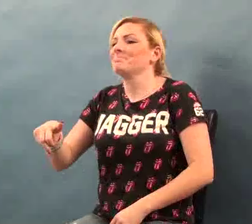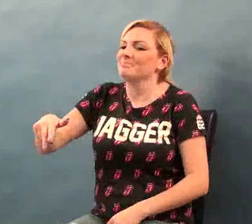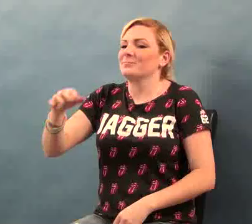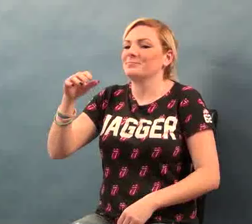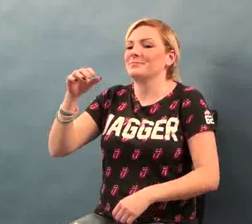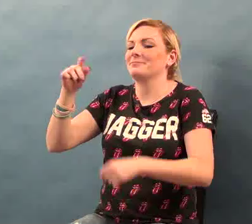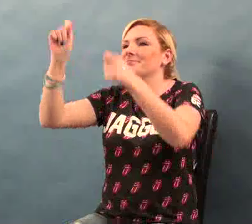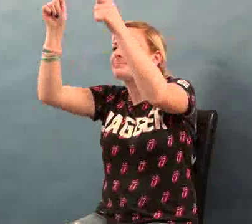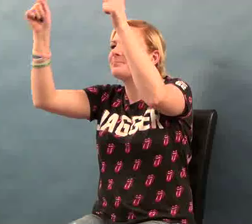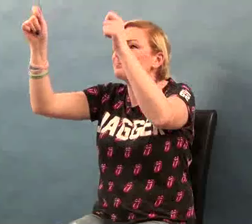Charlie naprawia szybę.